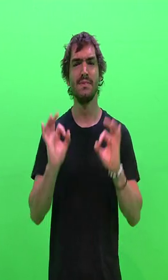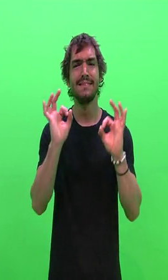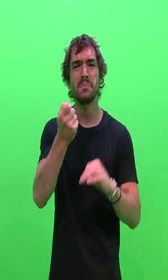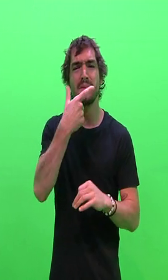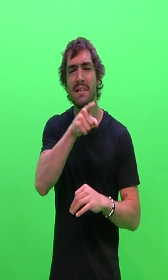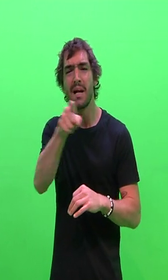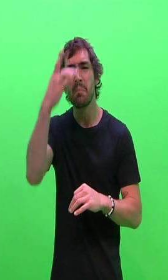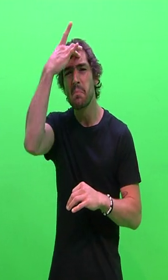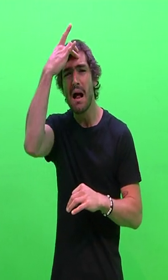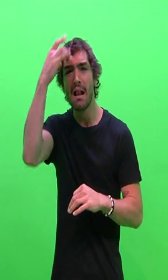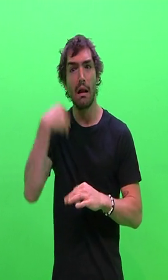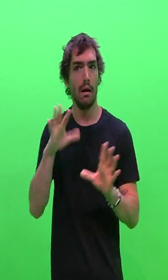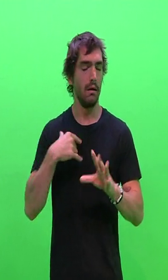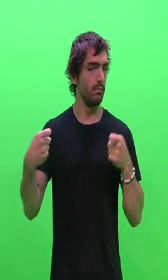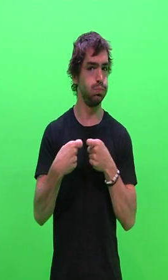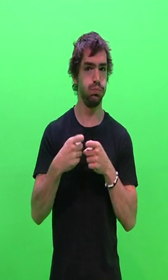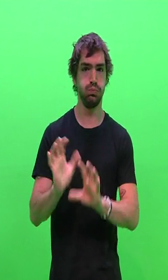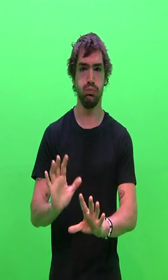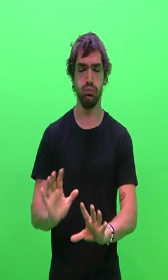No puc prendre pastilles pel mal de cap, tinc al·lèrgia!